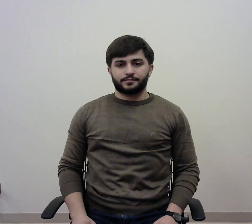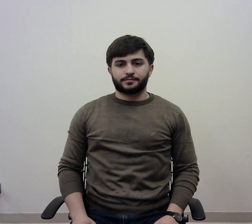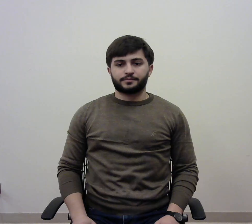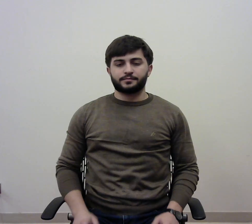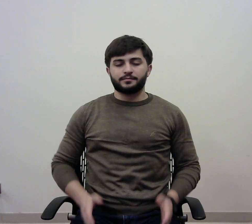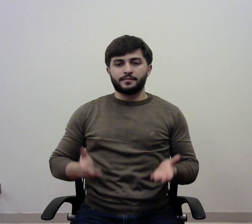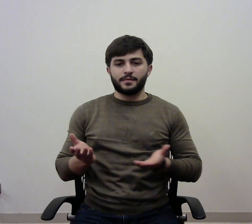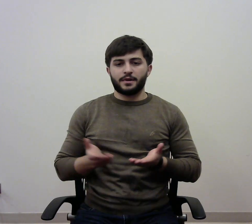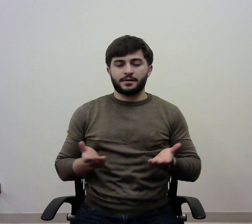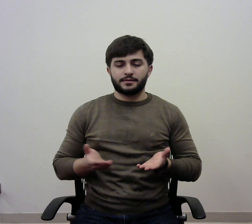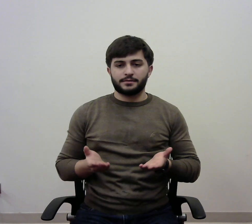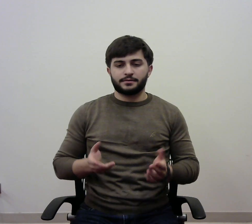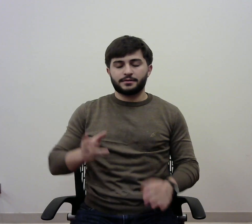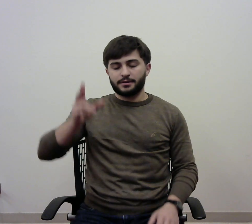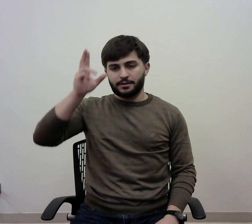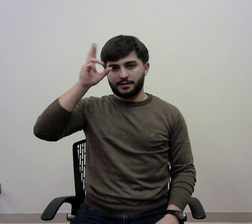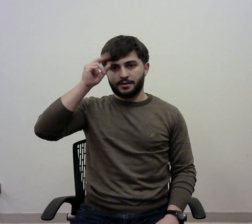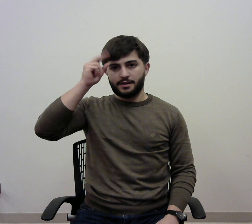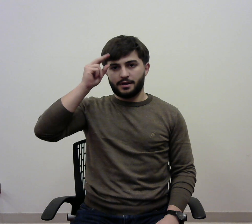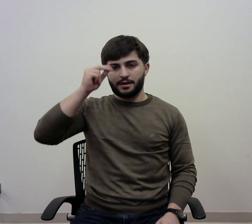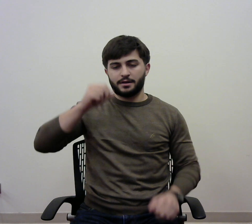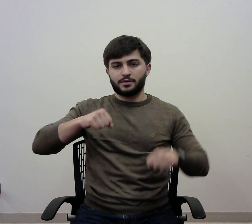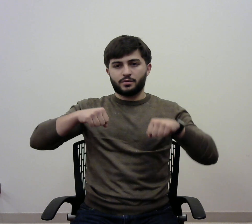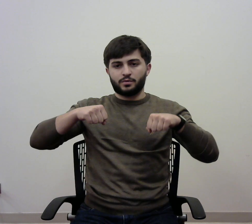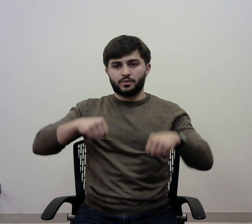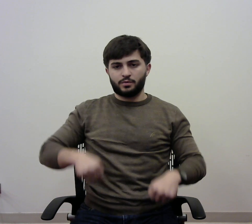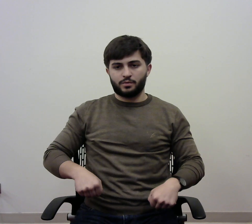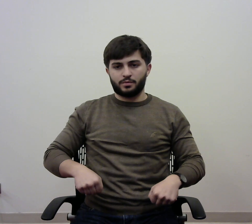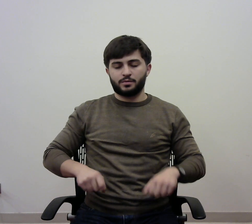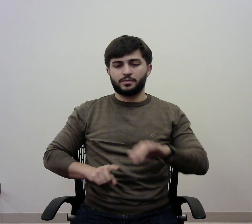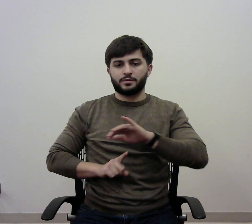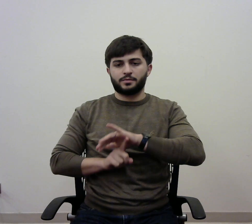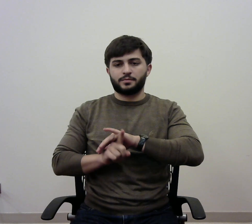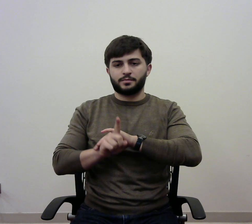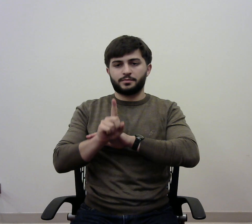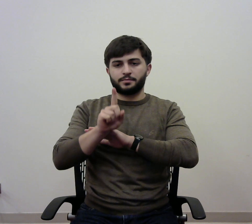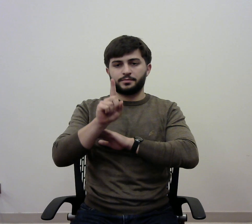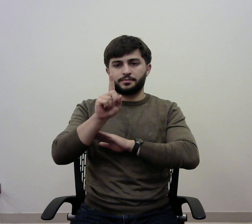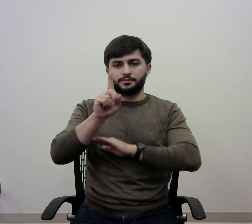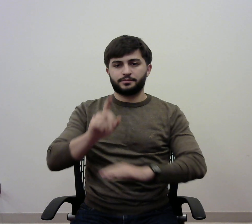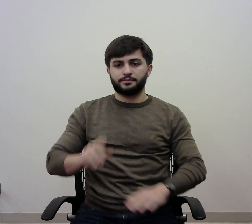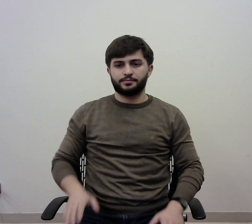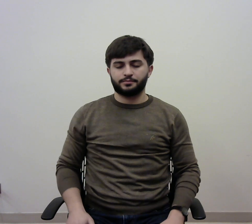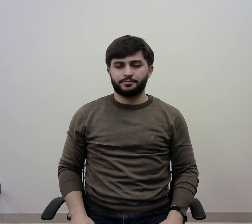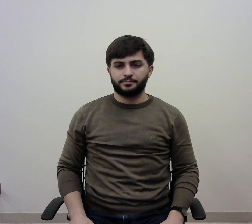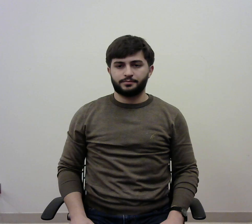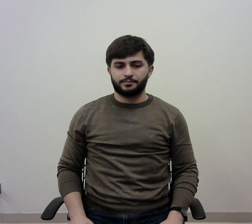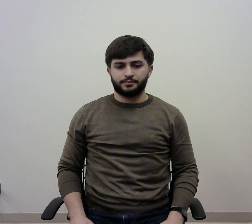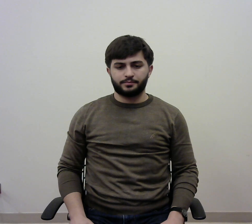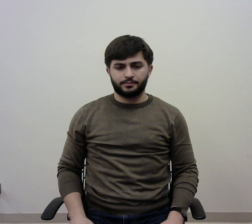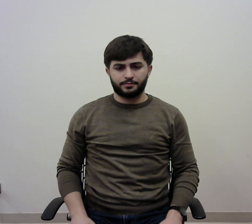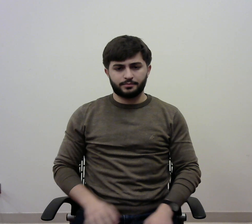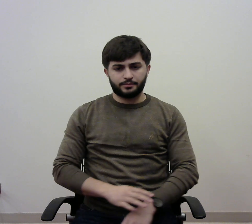Hansı tarixdən hüququm başlayır?